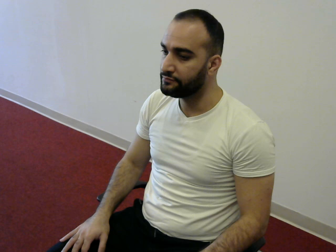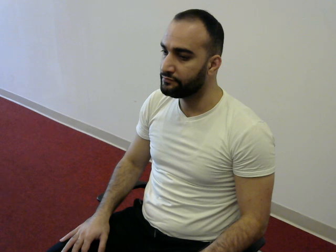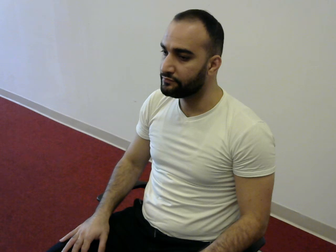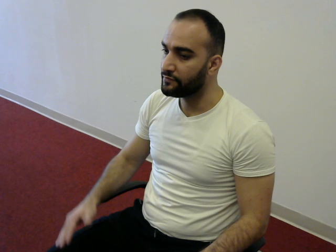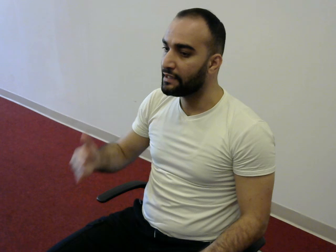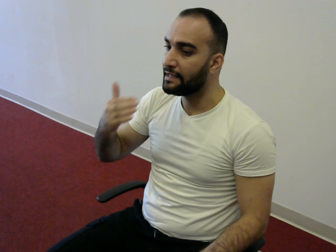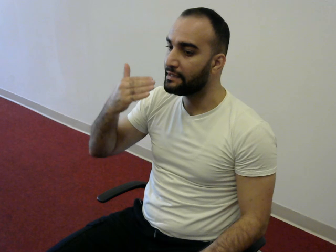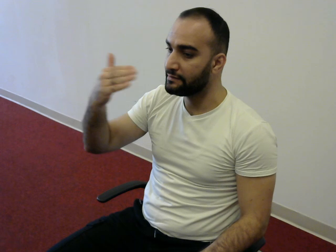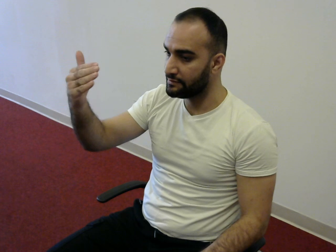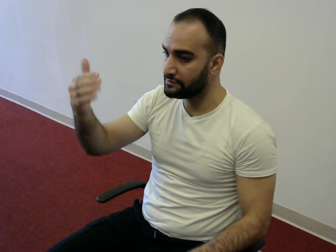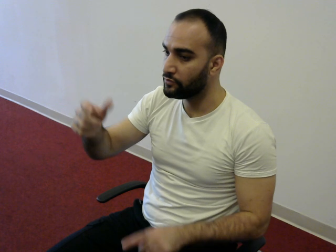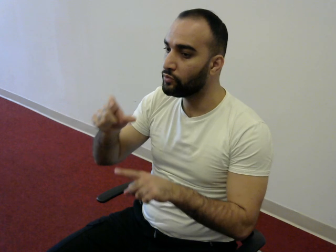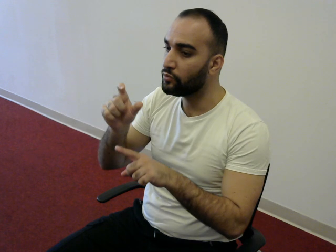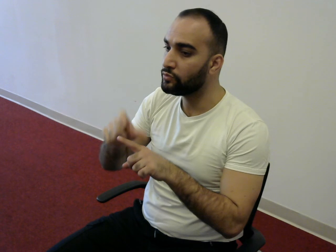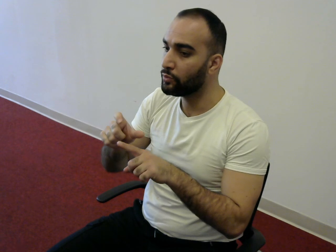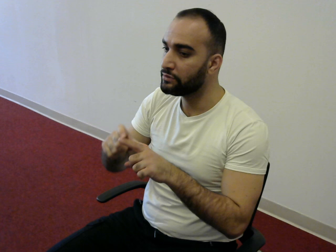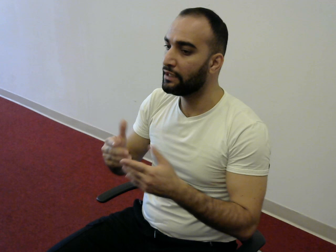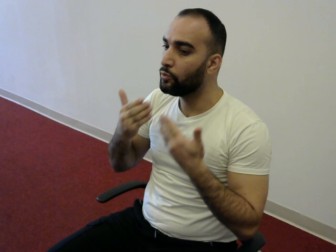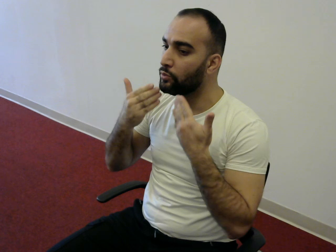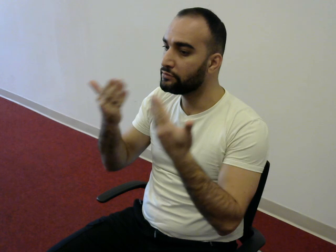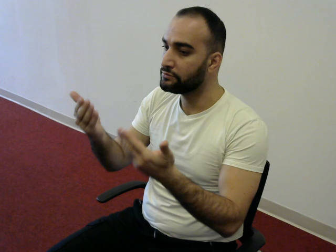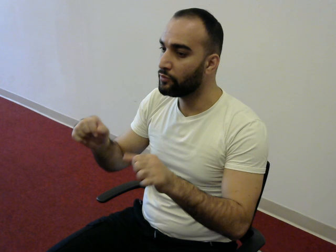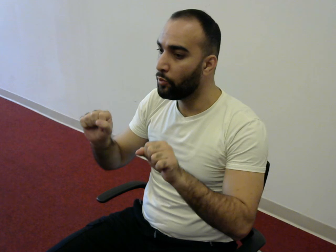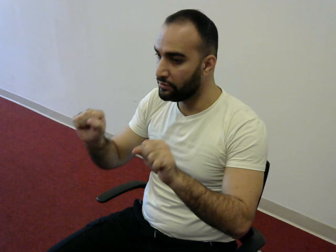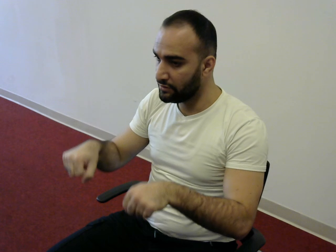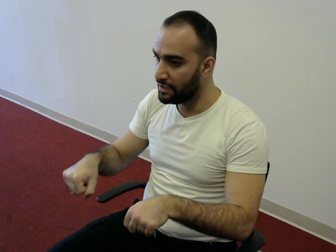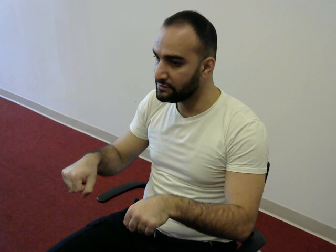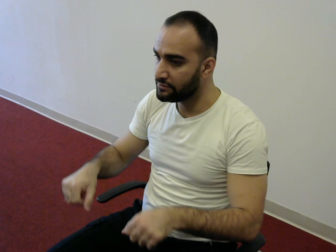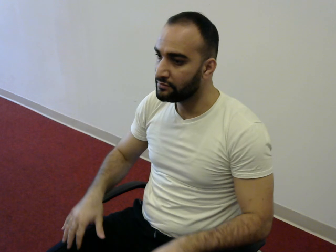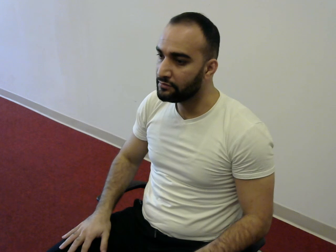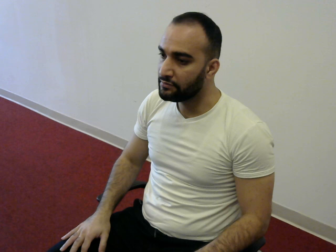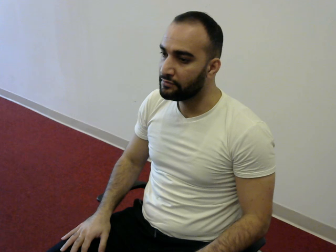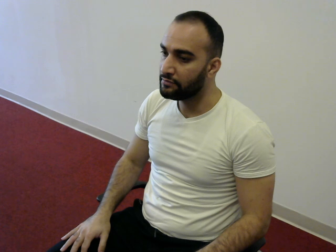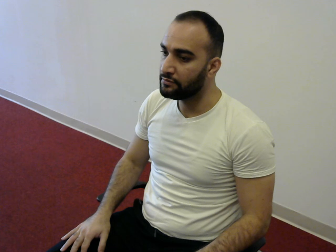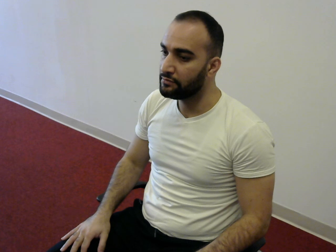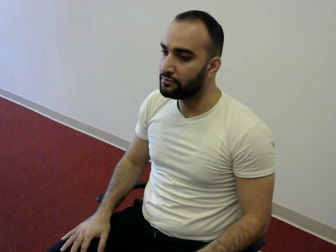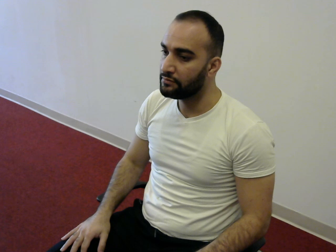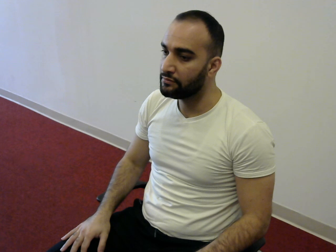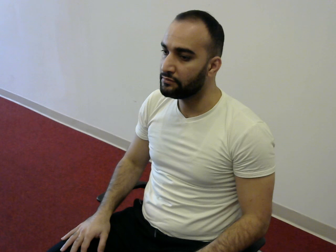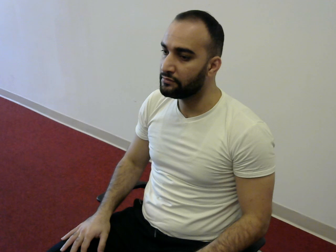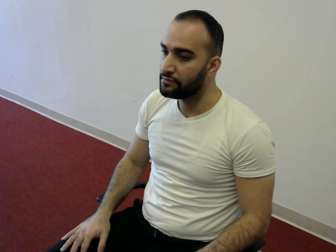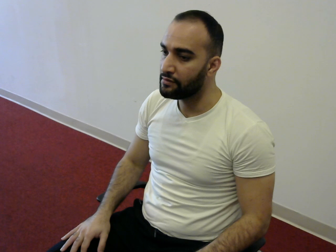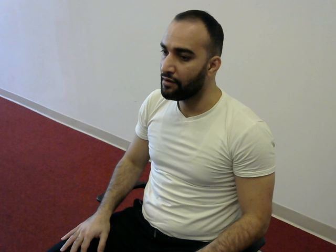Sizdən söz soruşmaq olar?